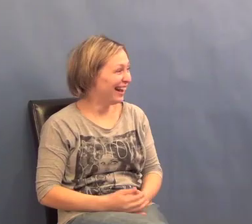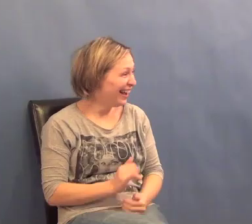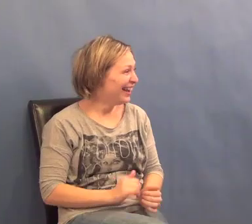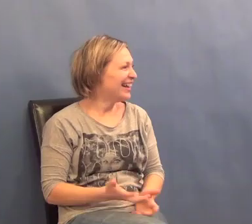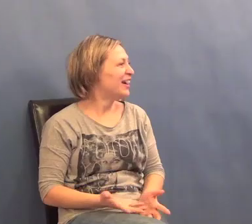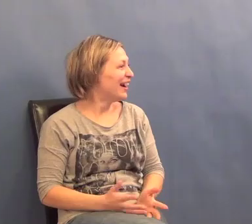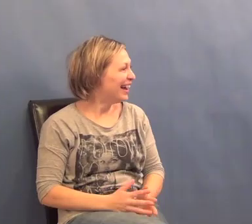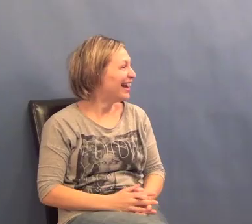Myje go, no właśnie.